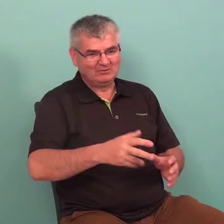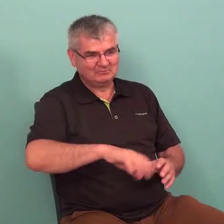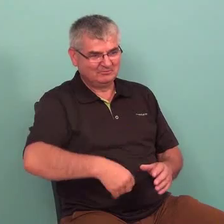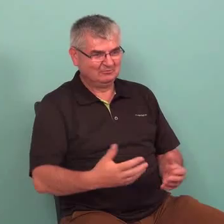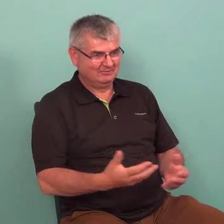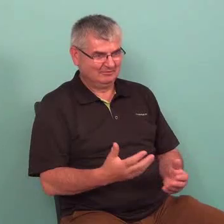Gdzie jest?